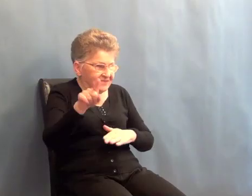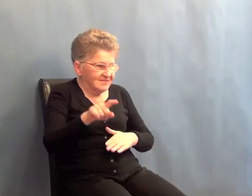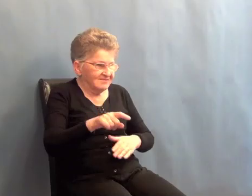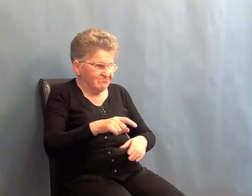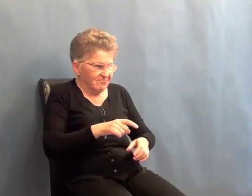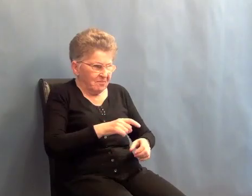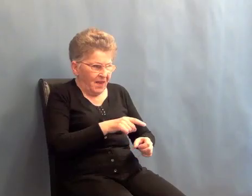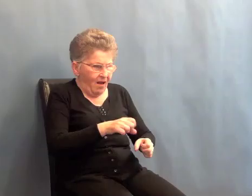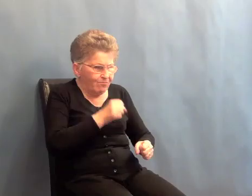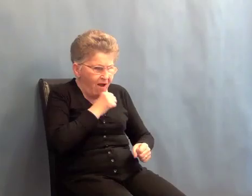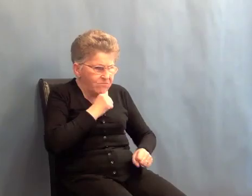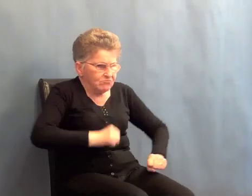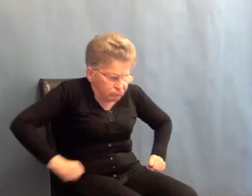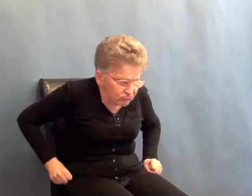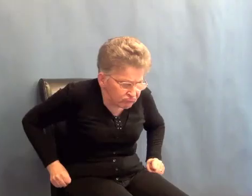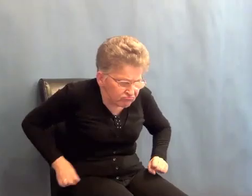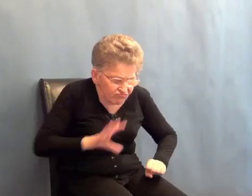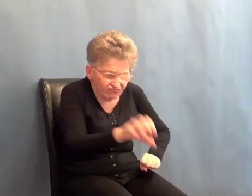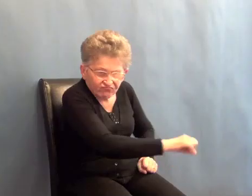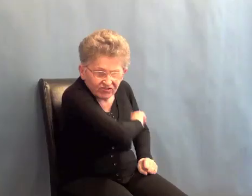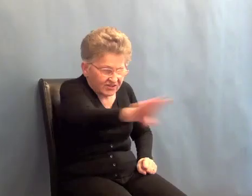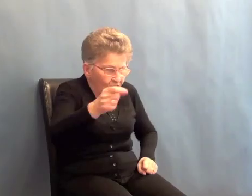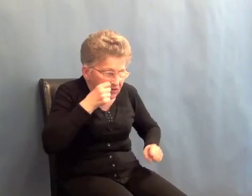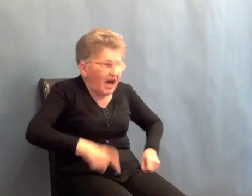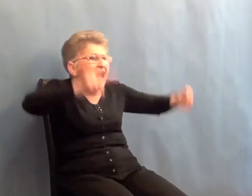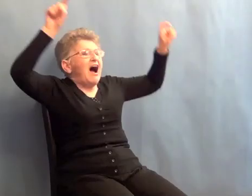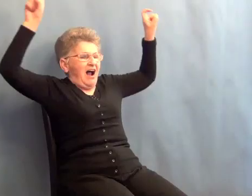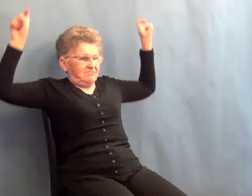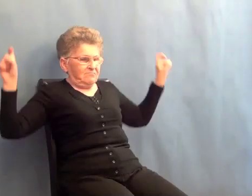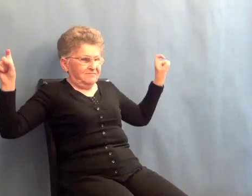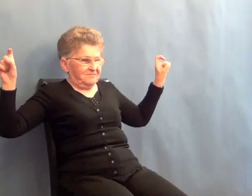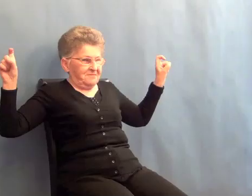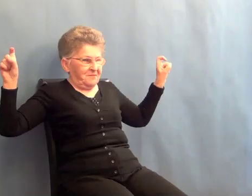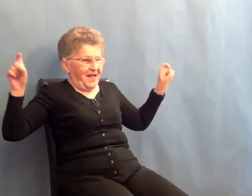Zdenerwowana babcia wzięła kota i wyrzuciła go przez okno, a kot się przewrócił do tyłu.